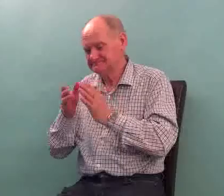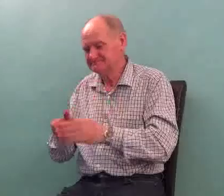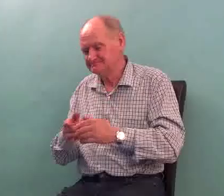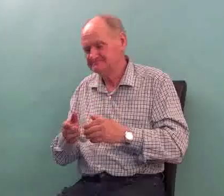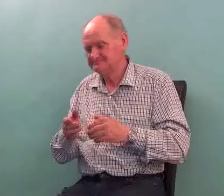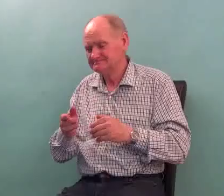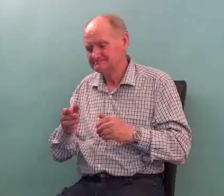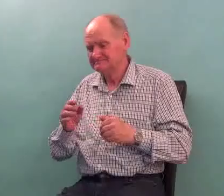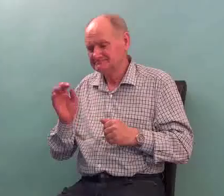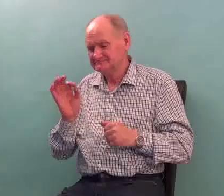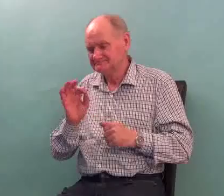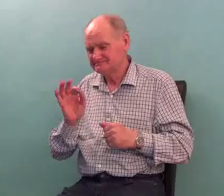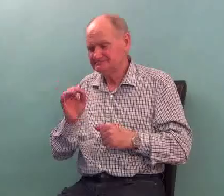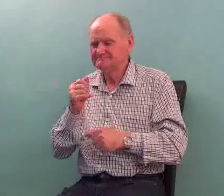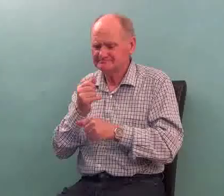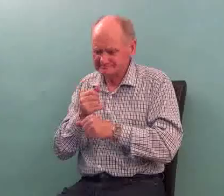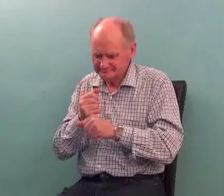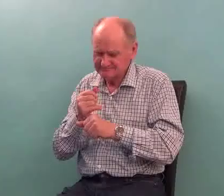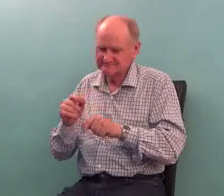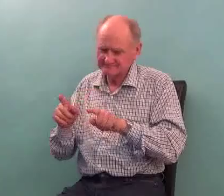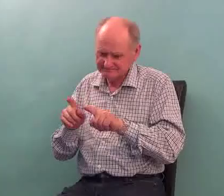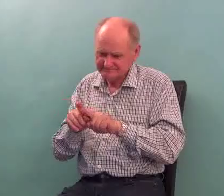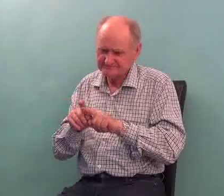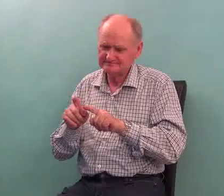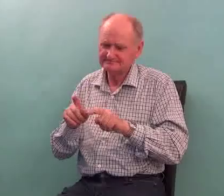W środę tak samo praca.